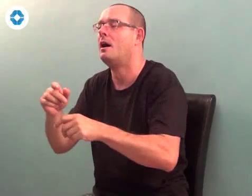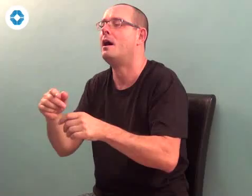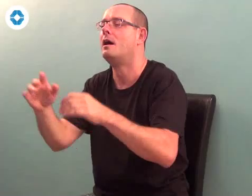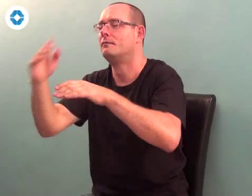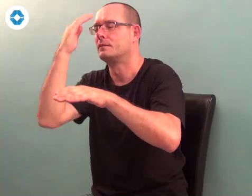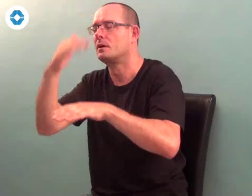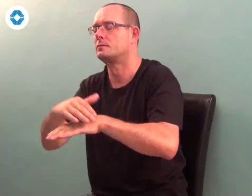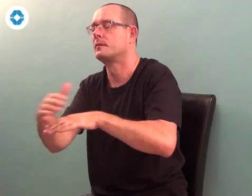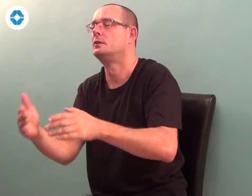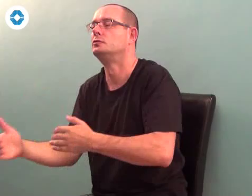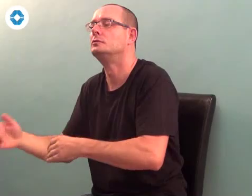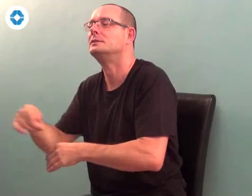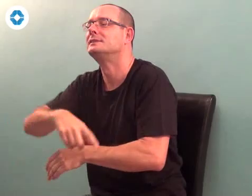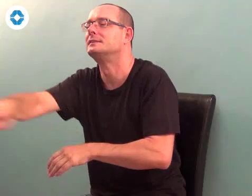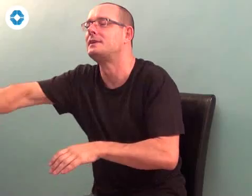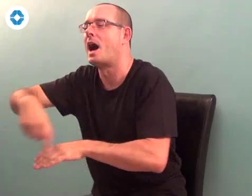Wiesz... jest tam staw.